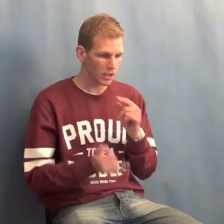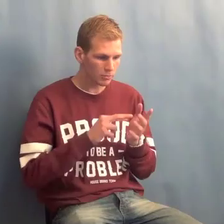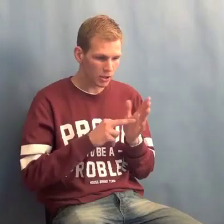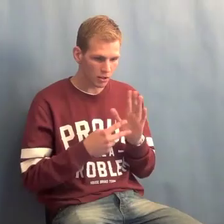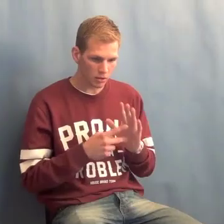Plan?